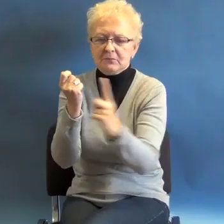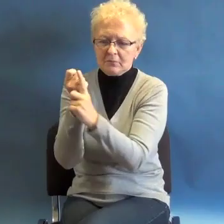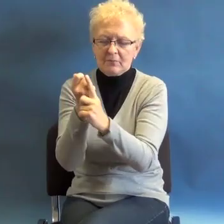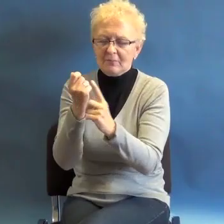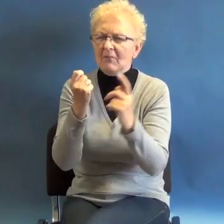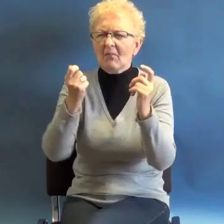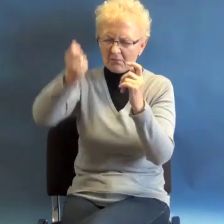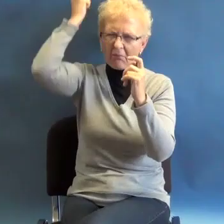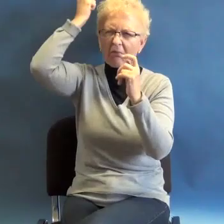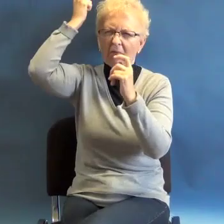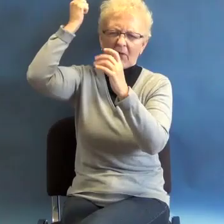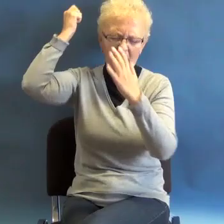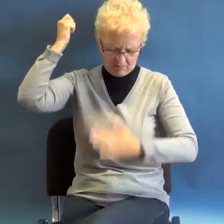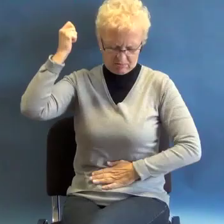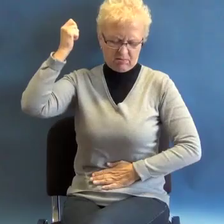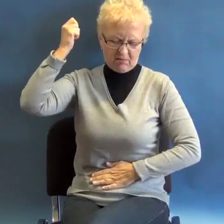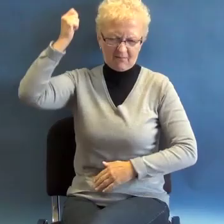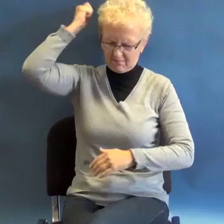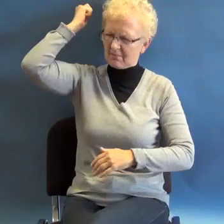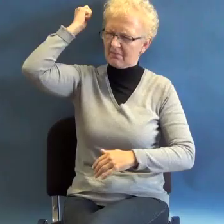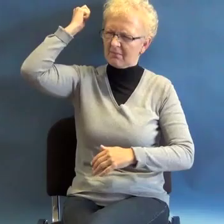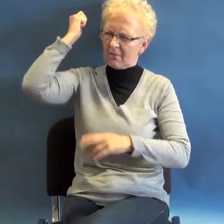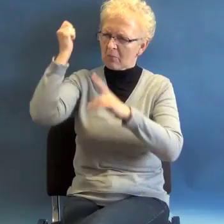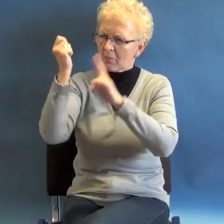Dziecko bierze zamach, ale dotyka brzucha policjanta.